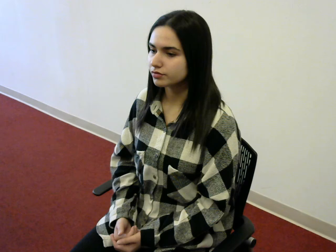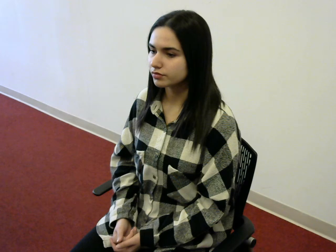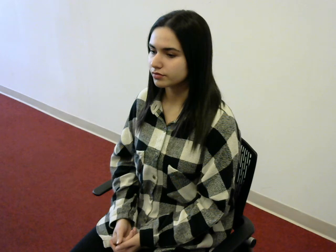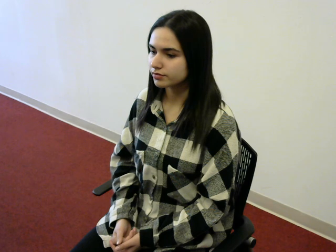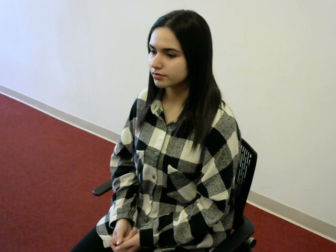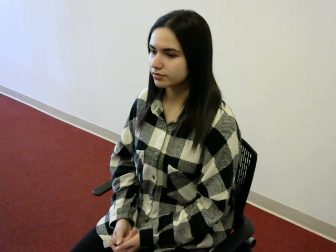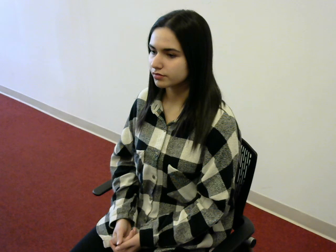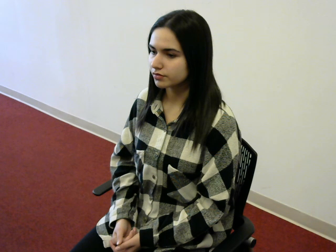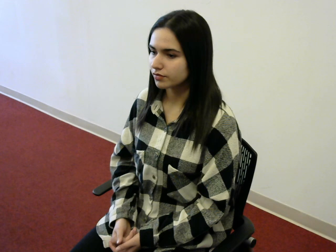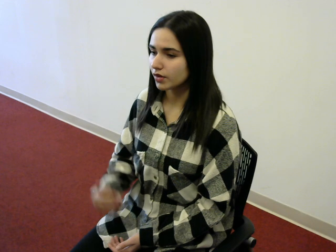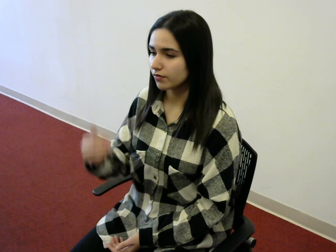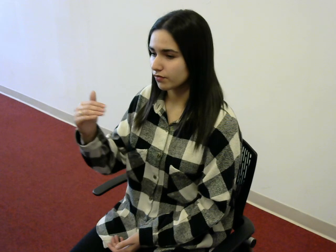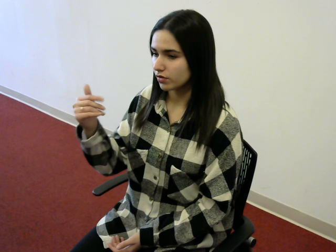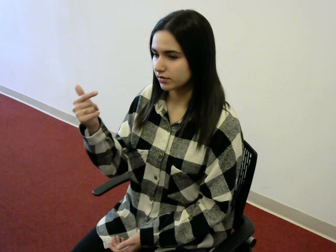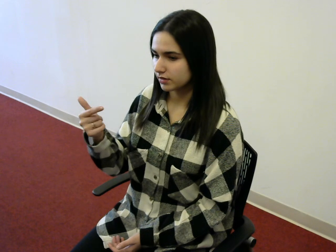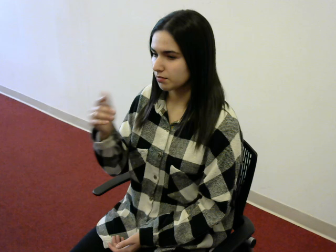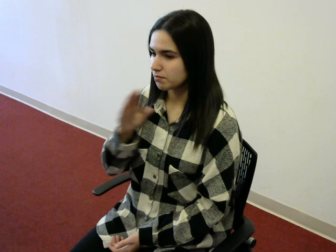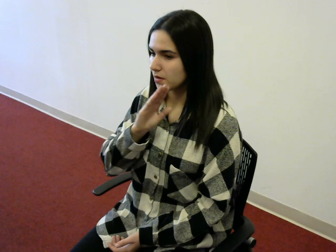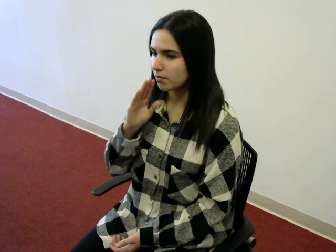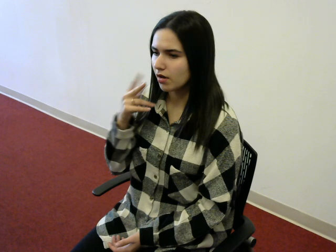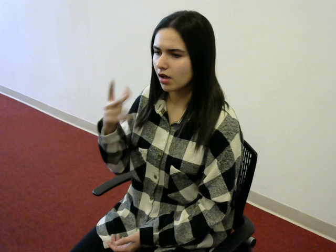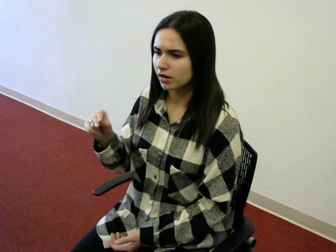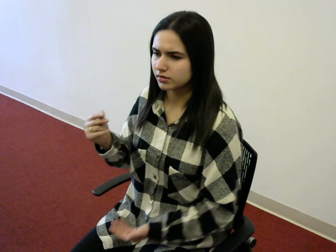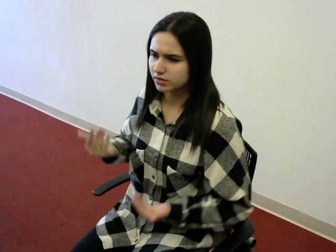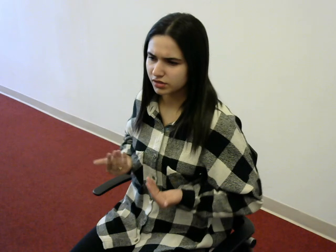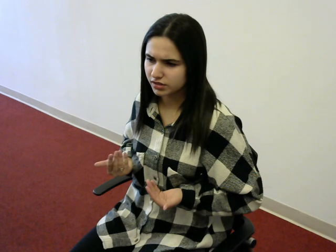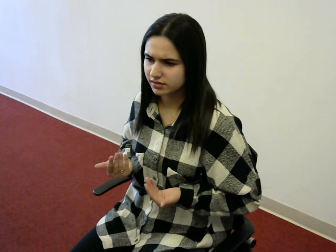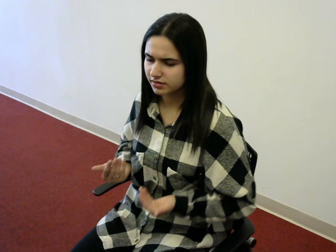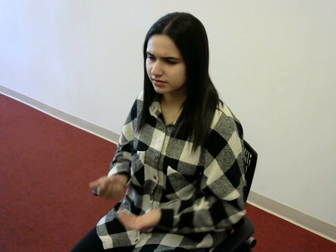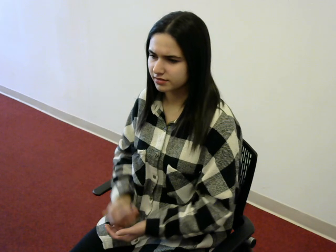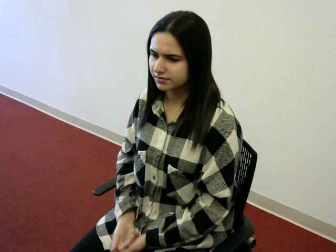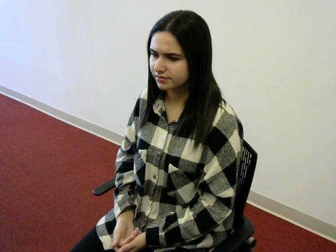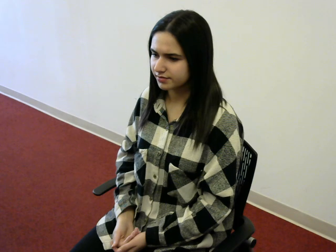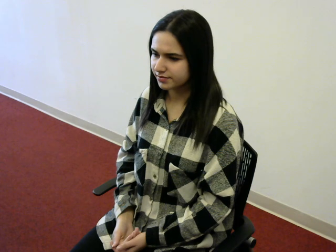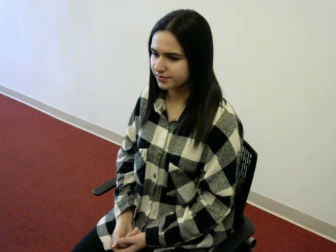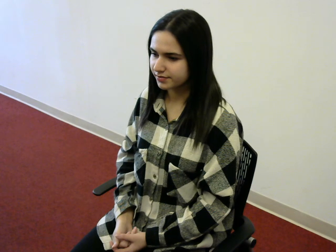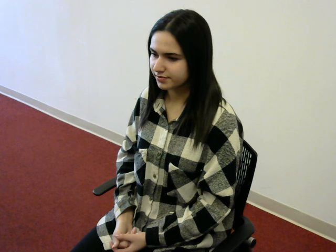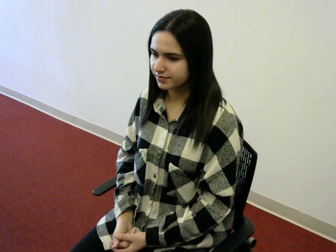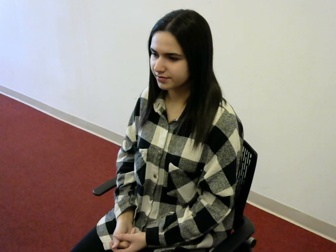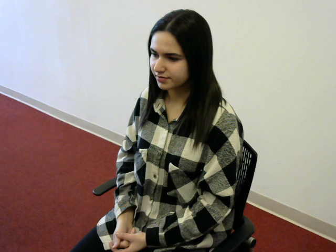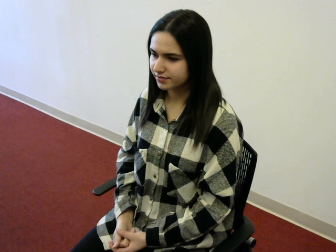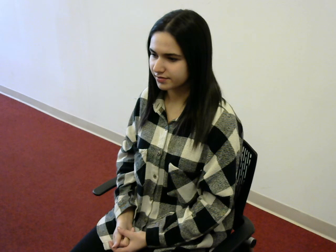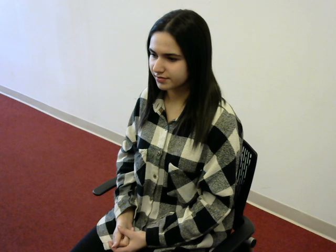Sənin qayınanan harda yaşayır?